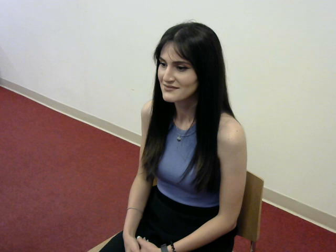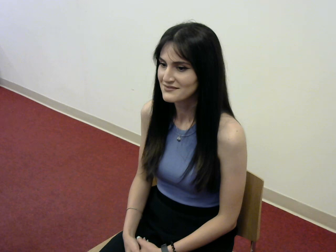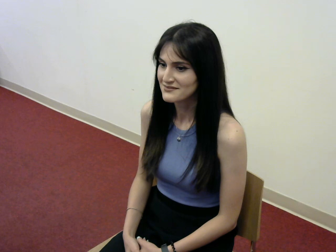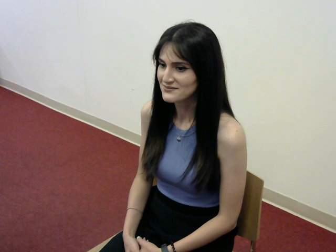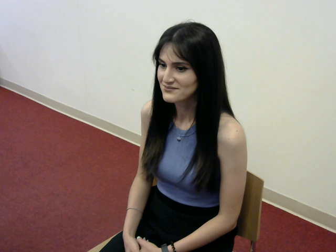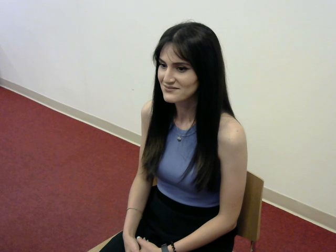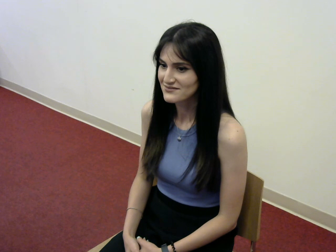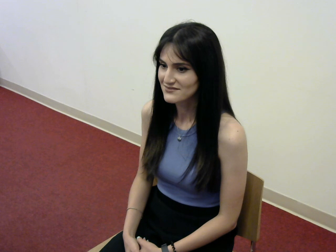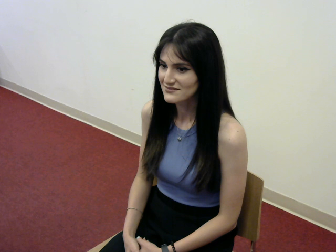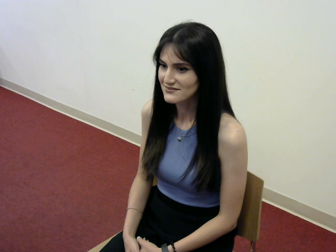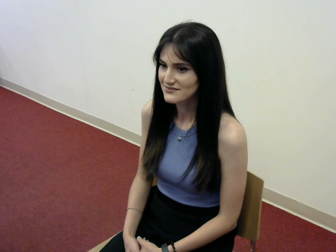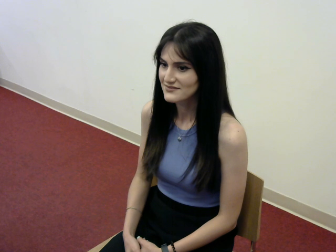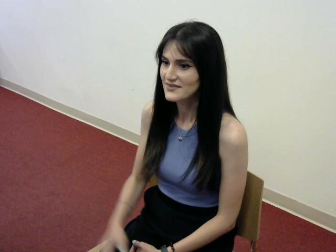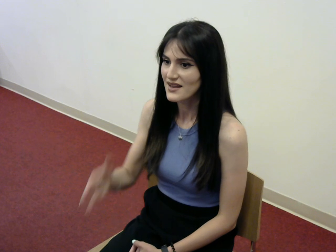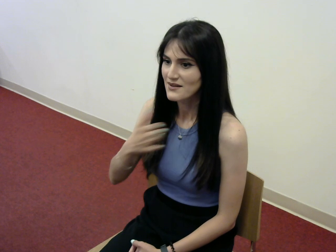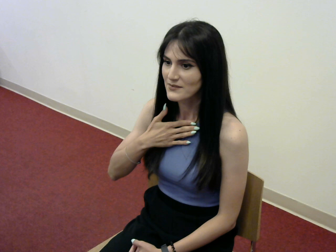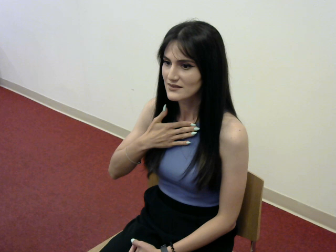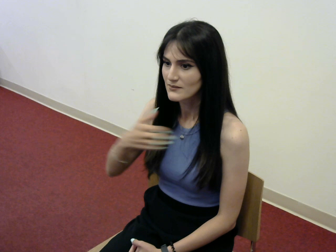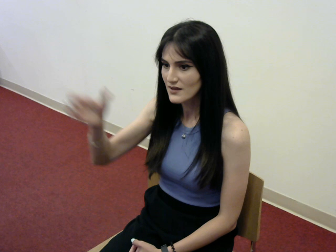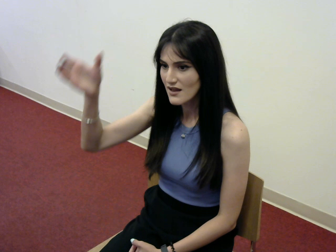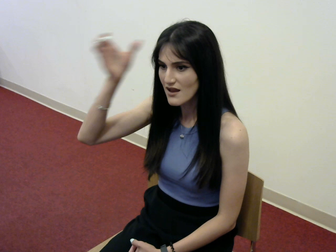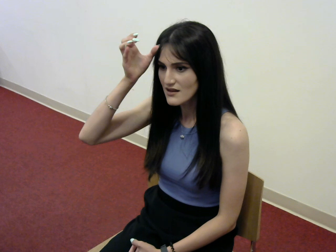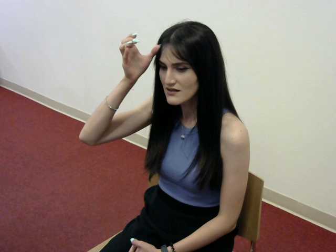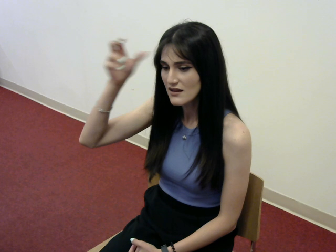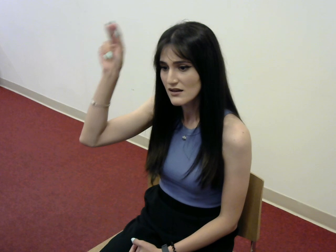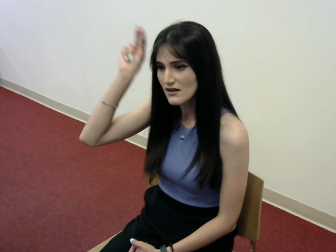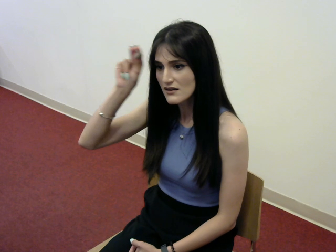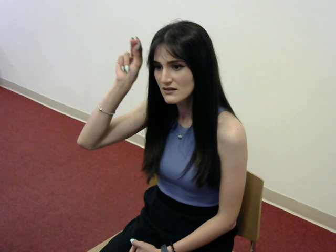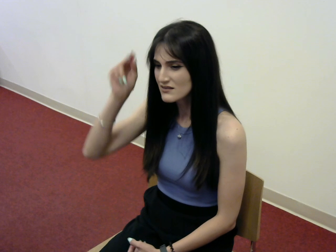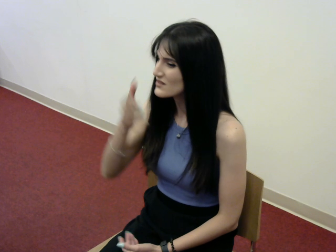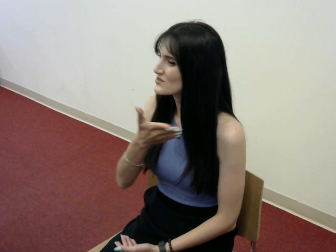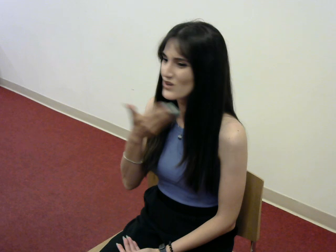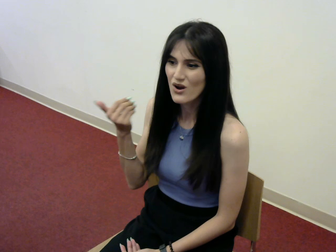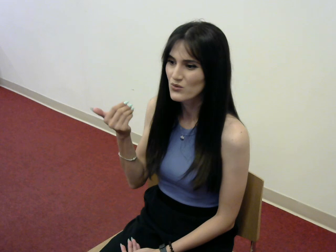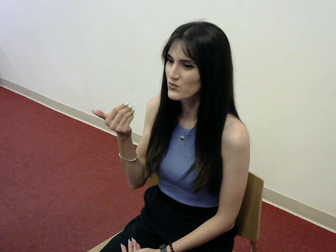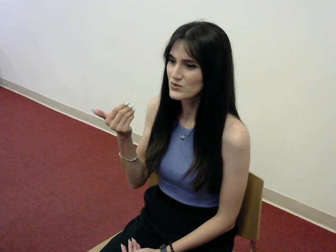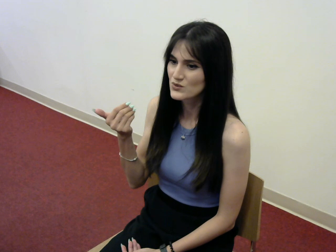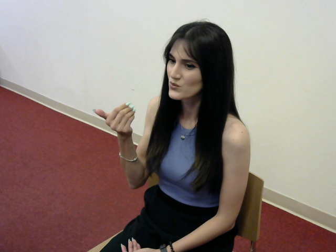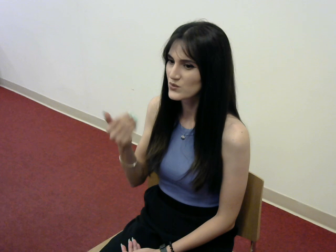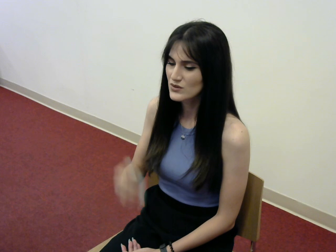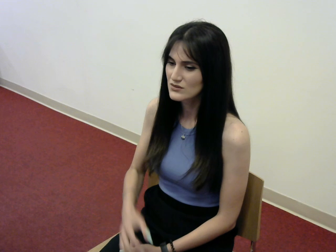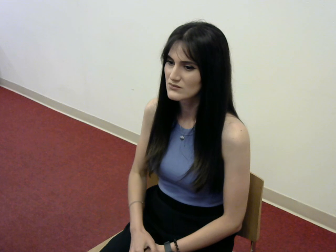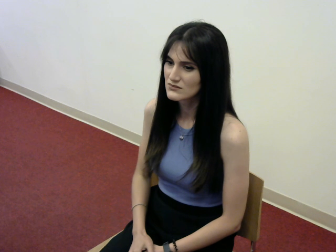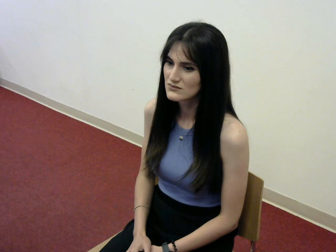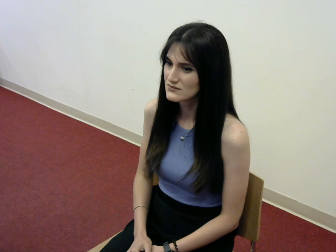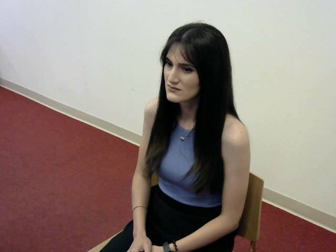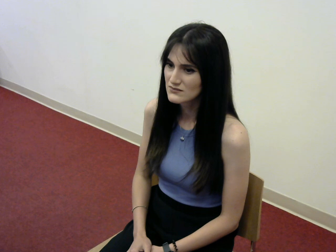Mənim ali təhsilim yoxdur